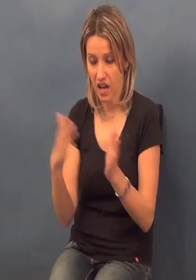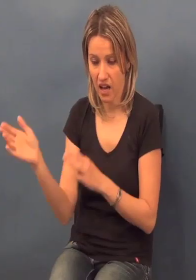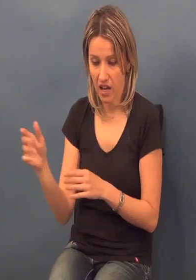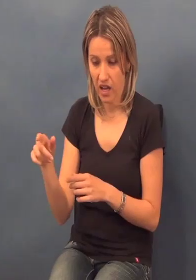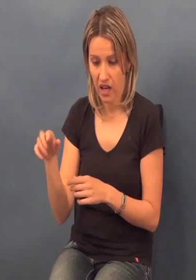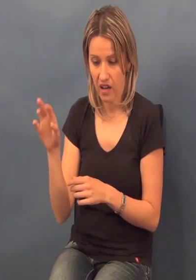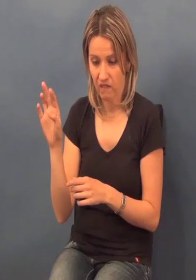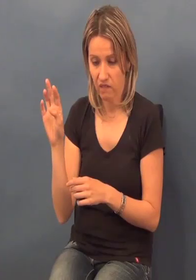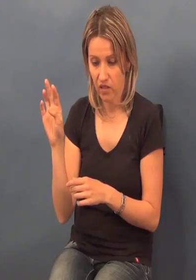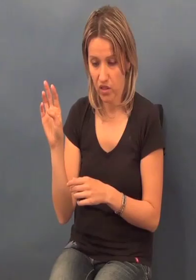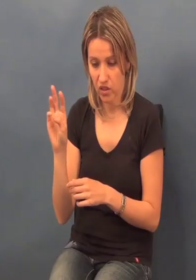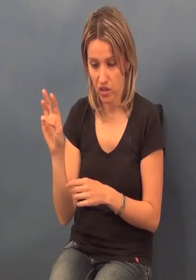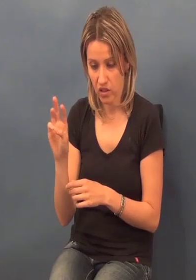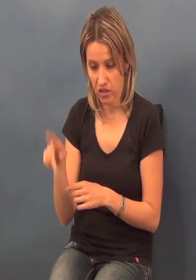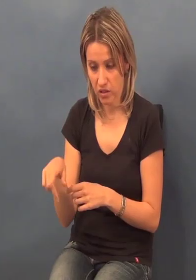Następny jest wtorek.